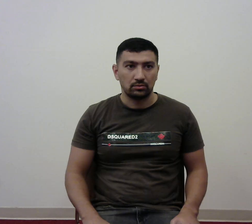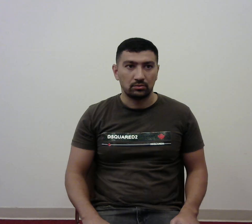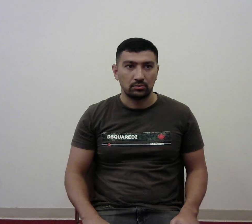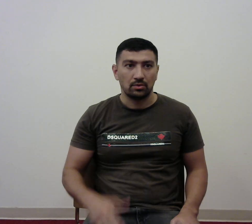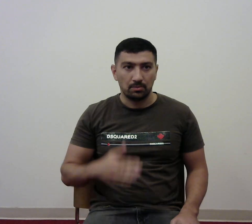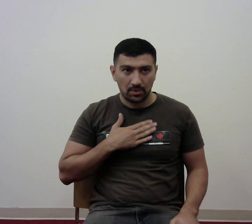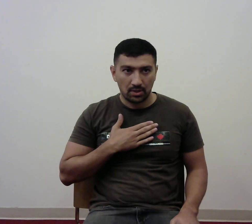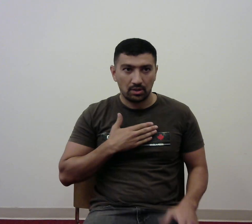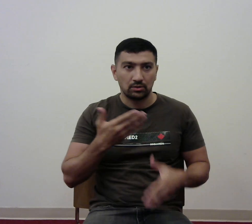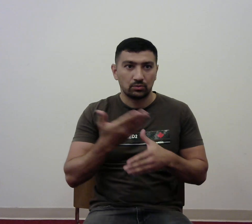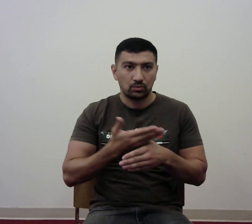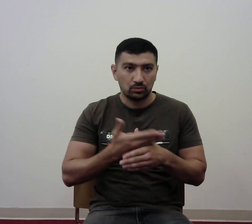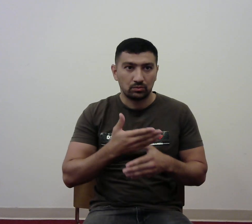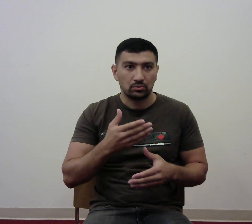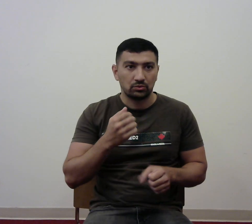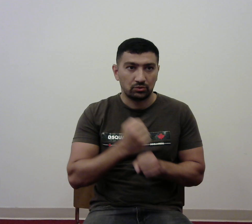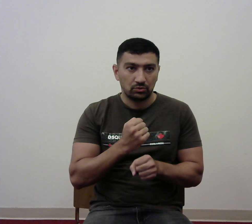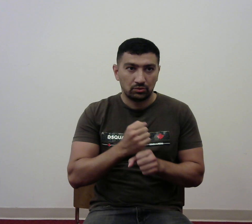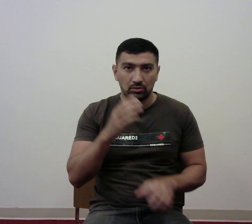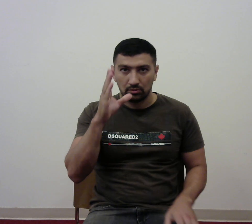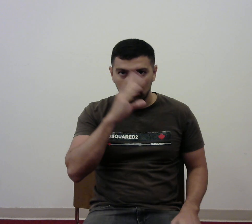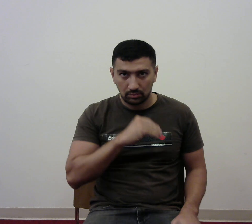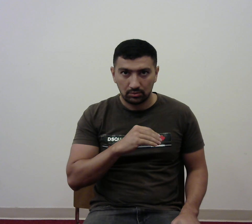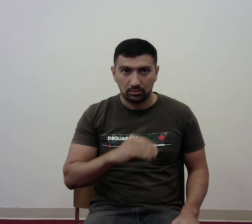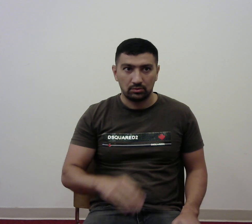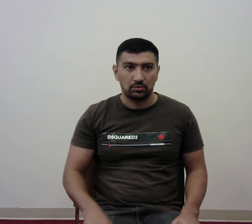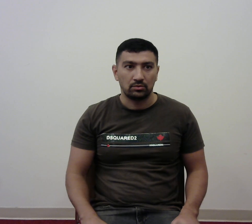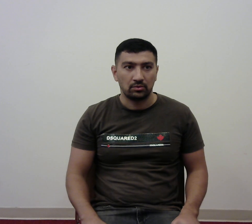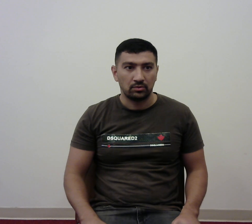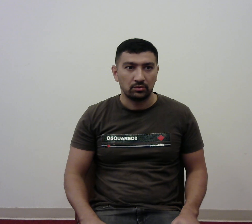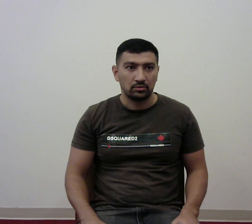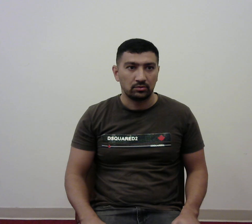Mənə kömək edə bilərsinizmi?